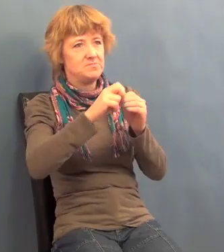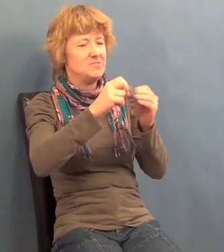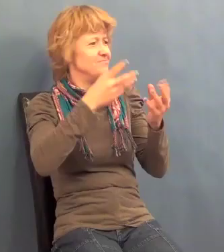Zapomniałam.